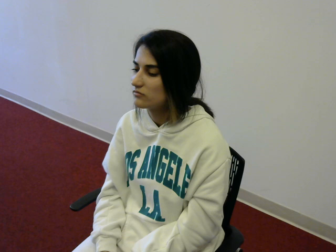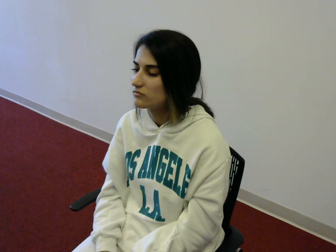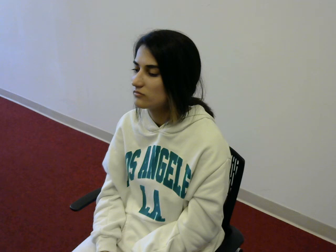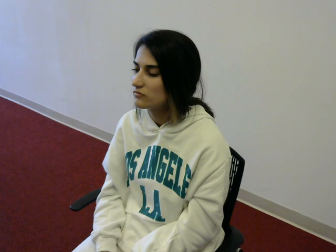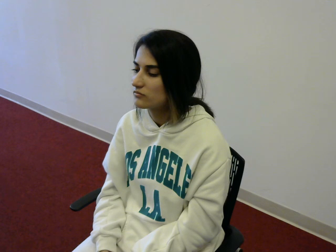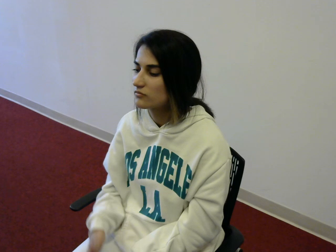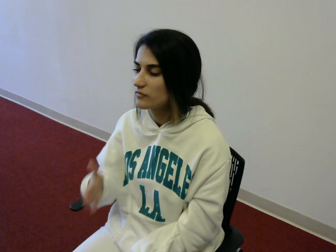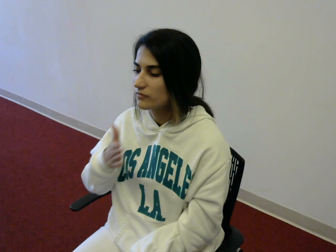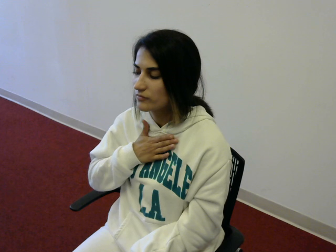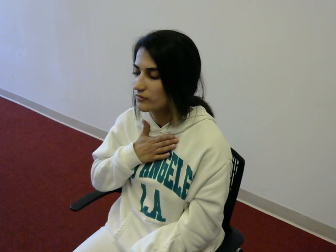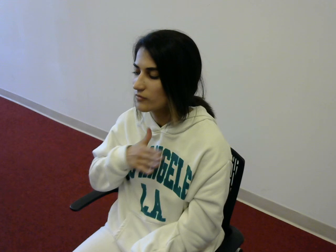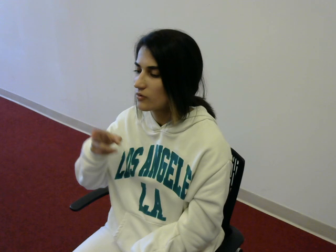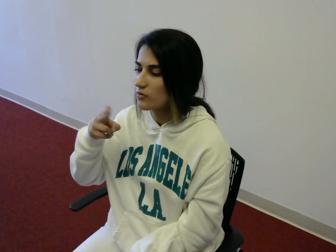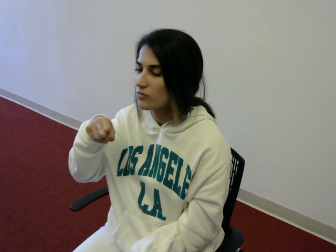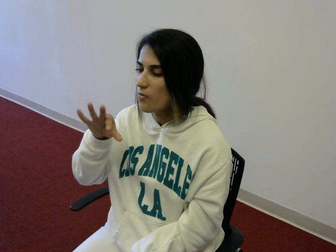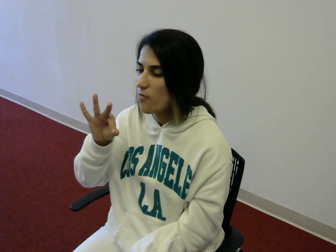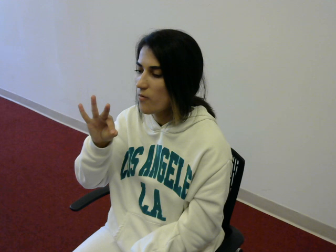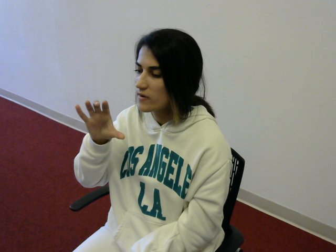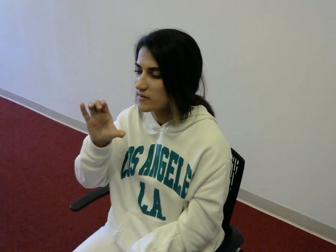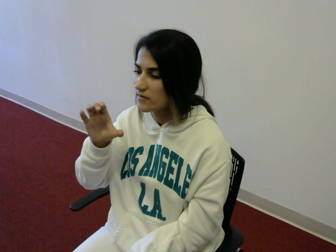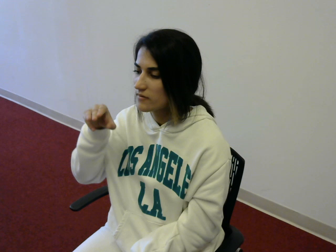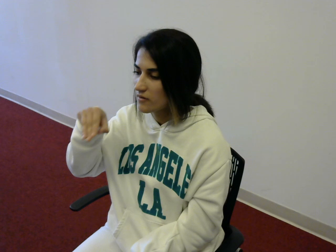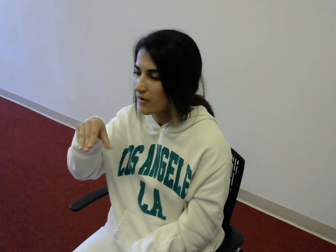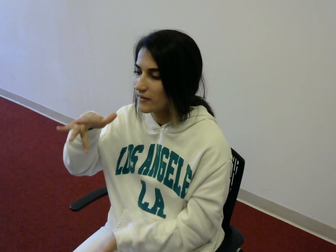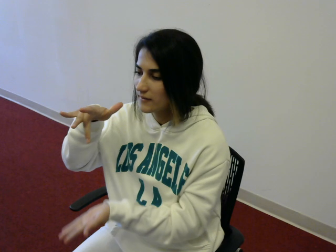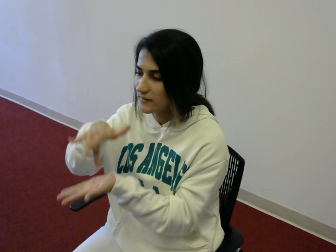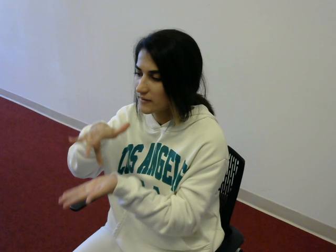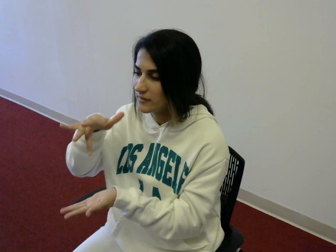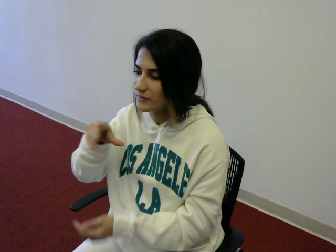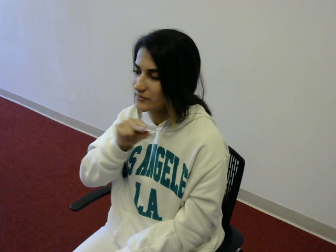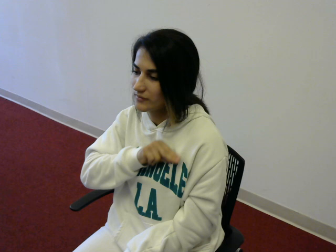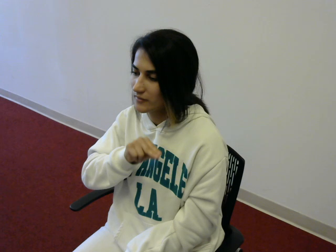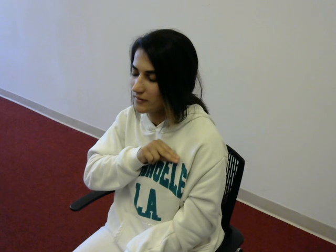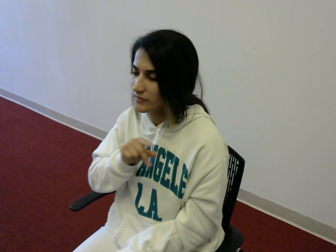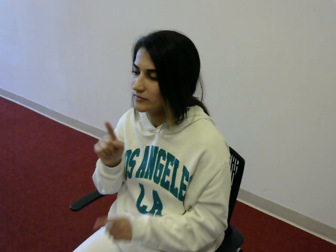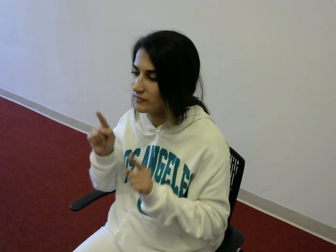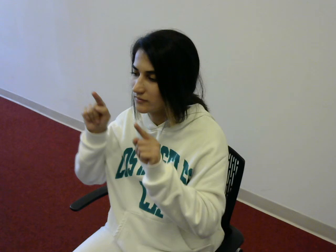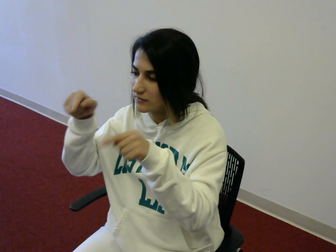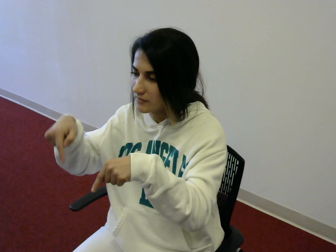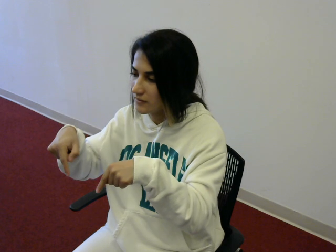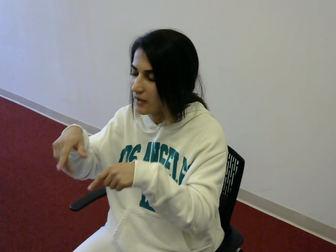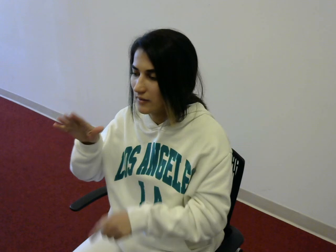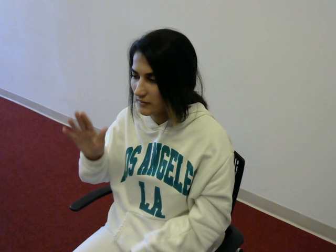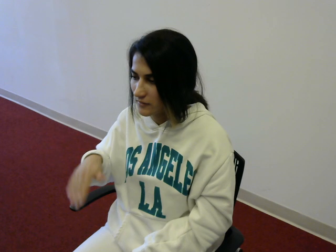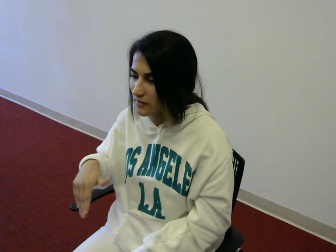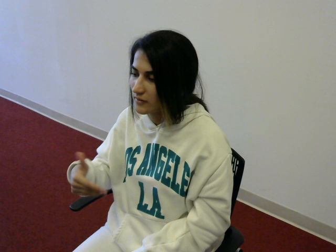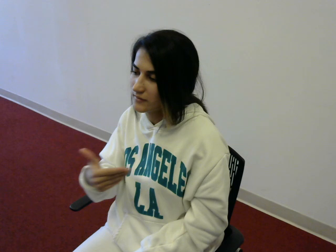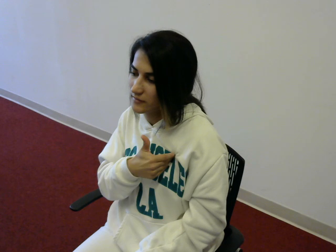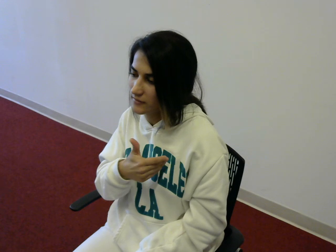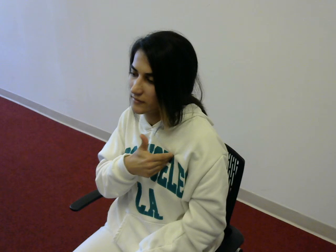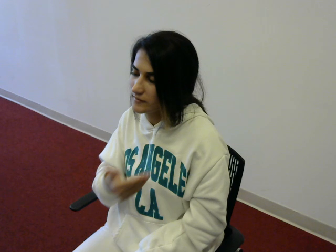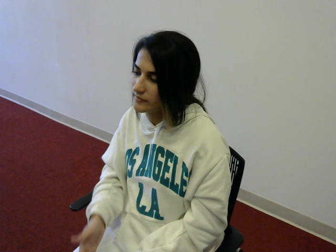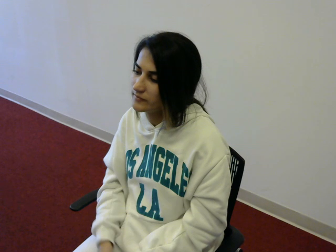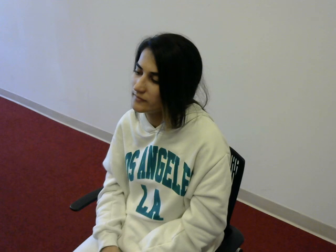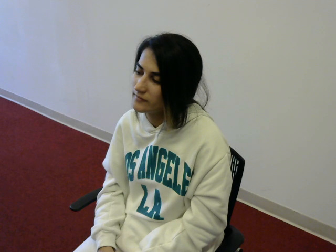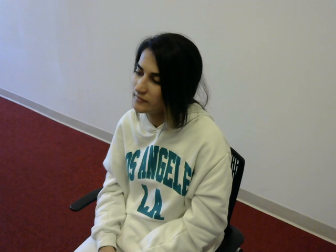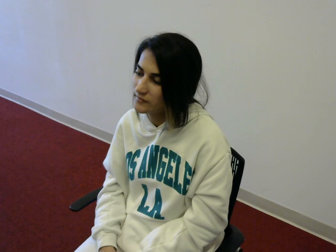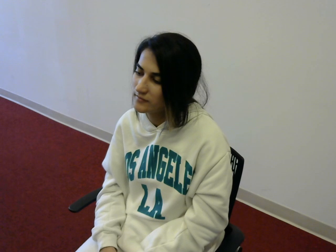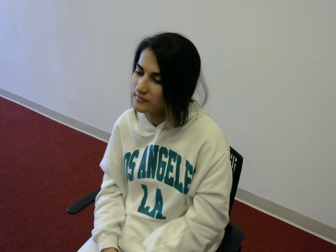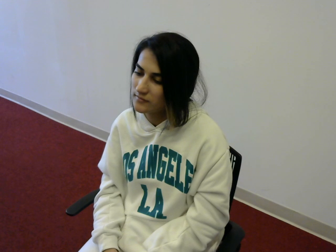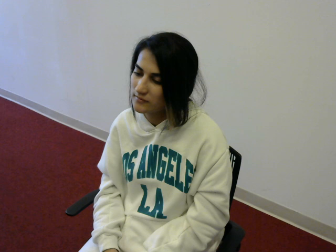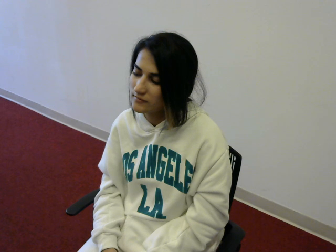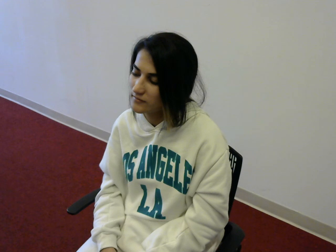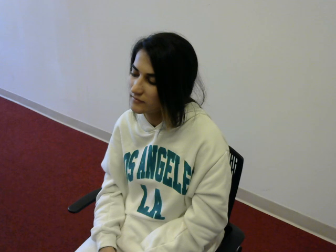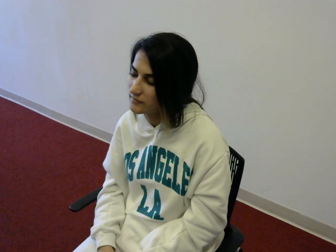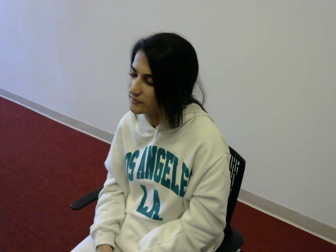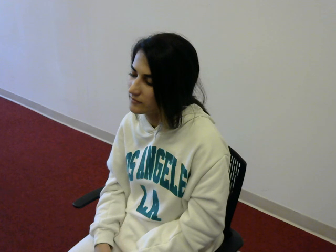Mən DOST Mərkəzində işə qəbul olmaq istəyirəm